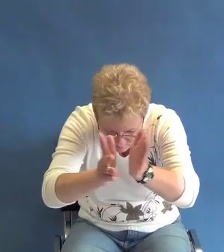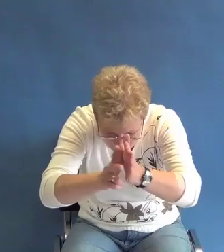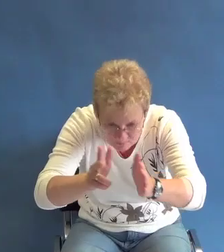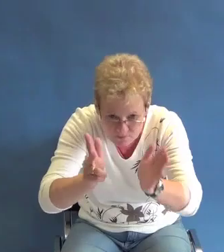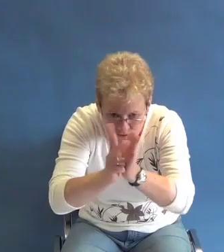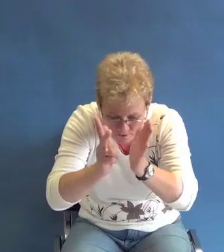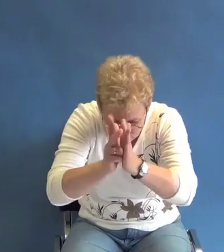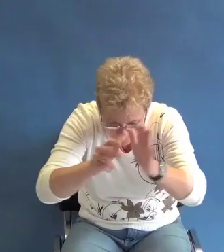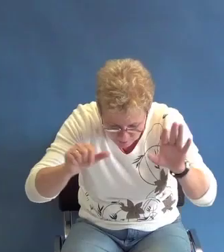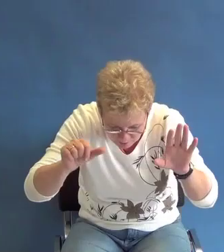Osiemnastego o szóstej.